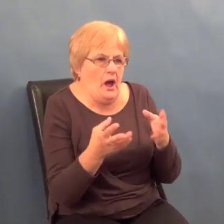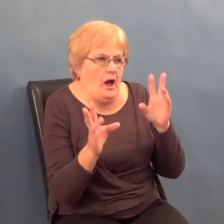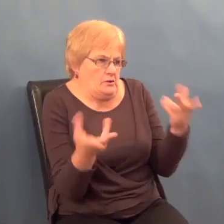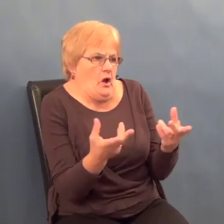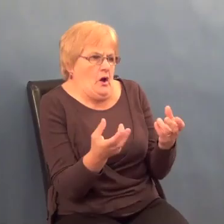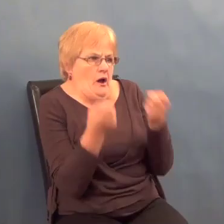Skąd?